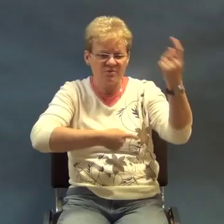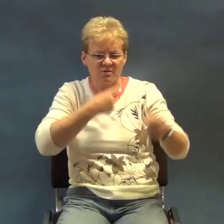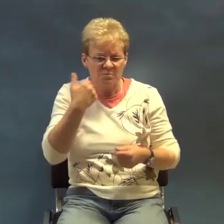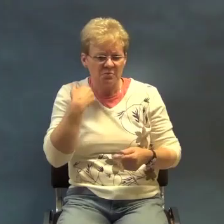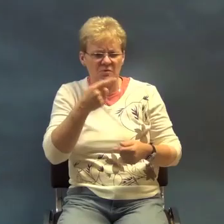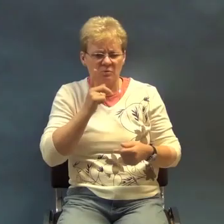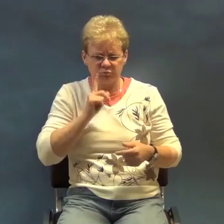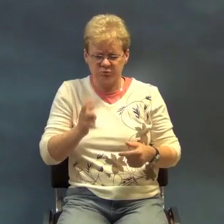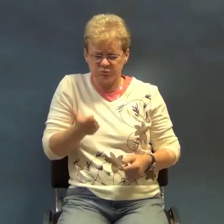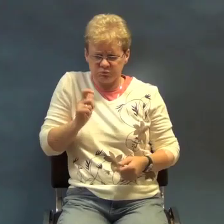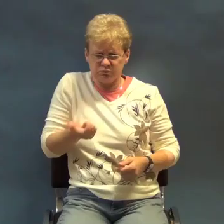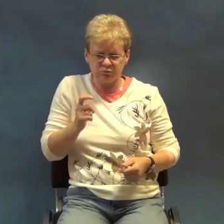A chłopak: Co? Co?